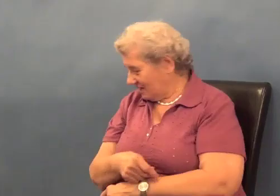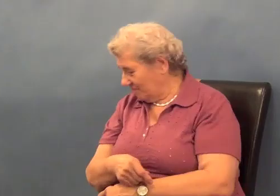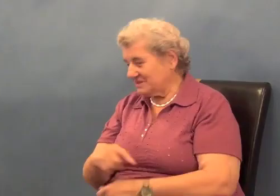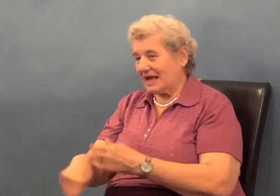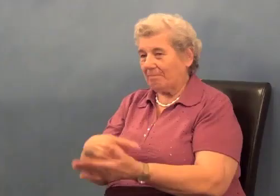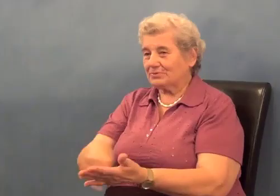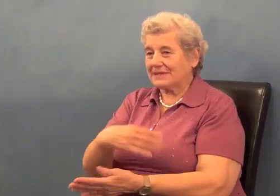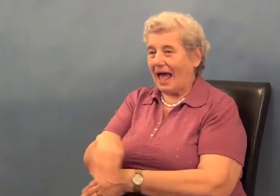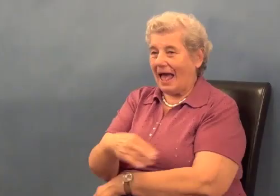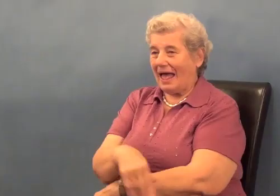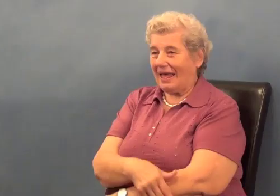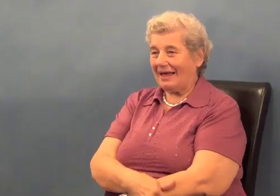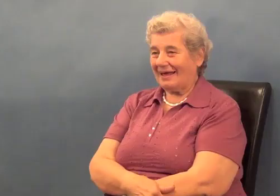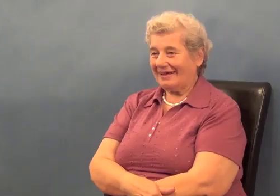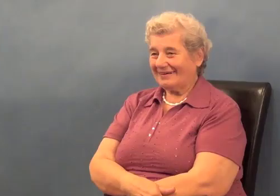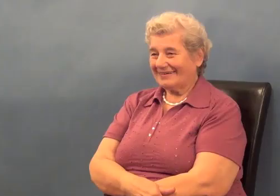Ona przychodzi i widzi, że puste.